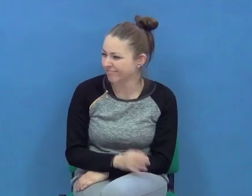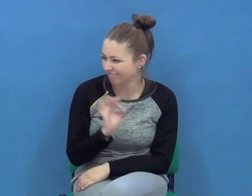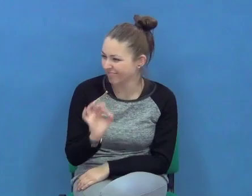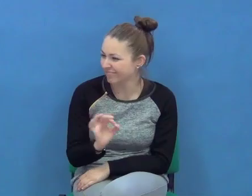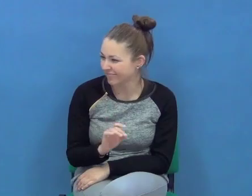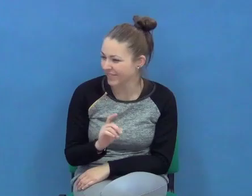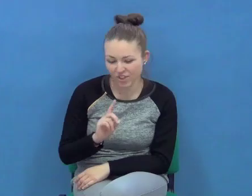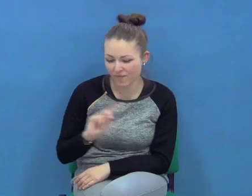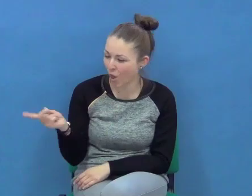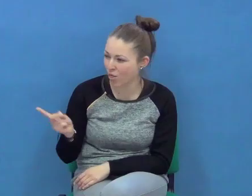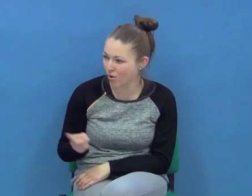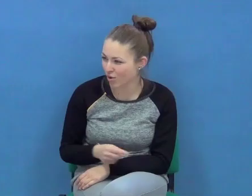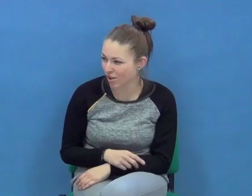Zgadza się, nie wolno.